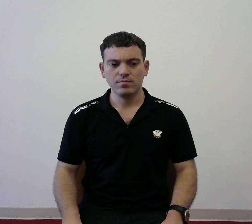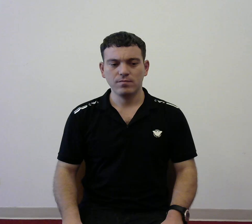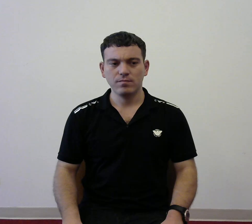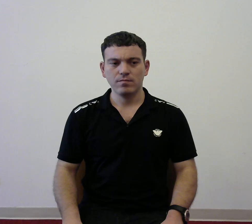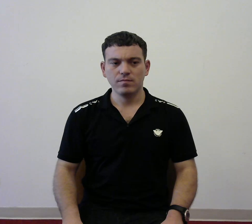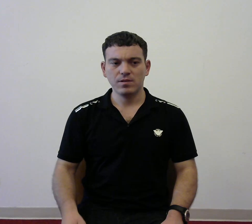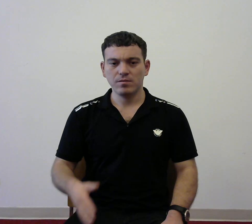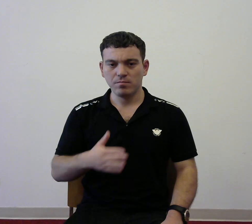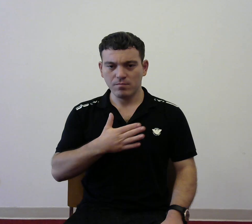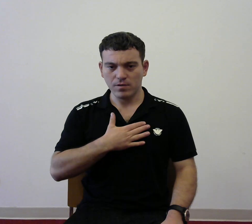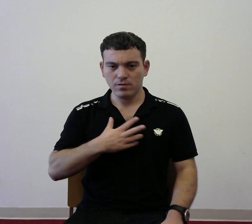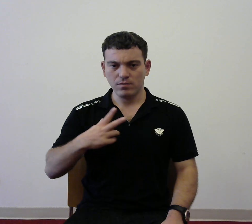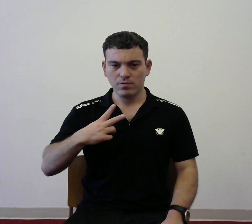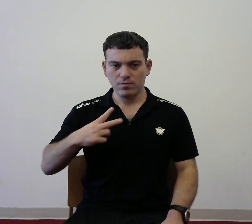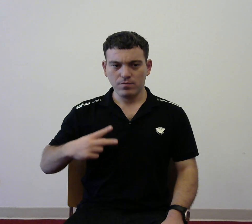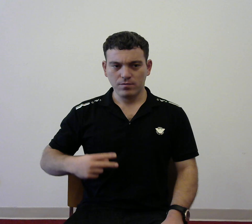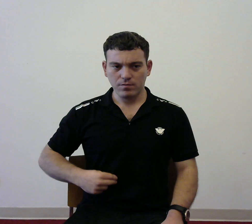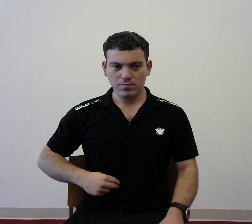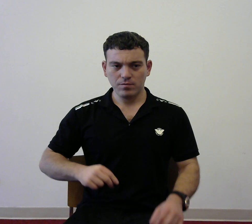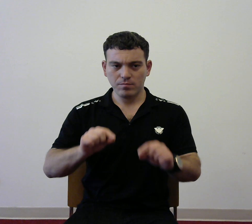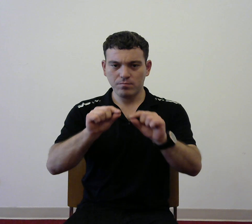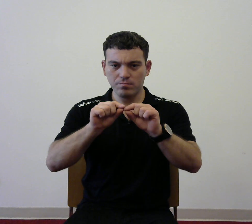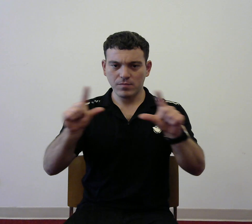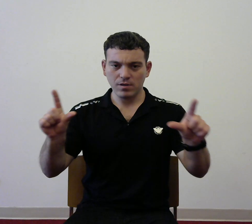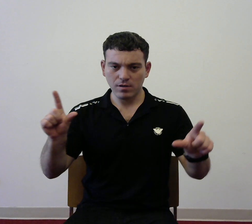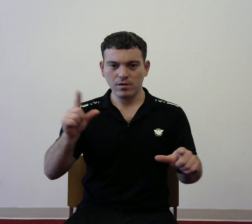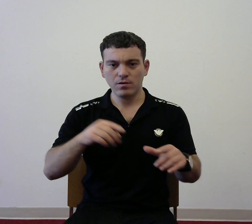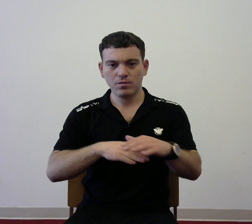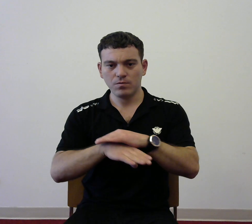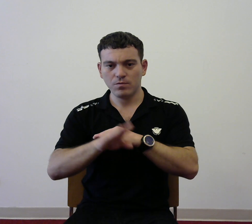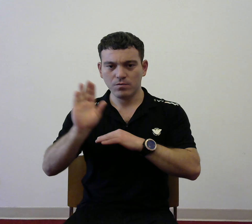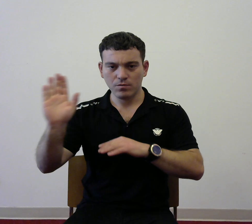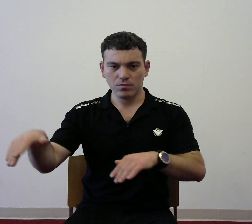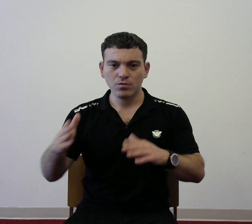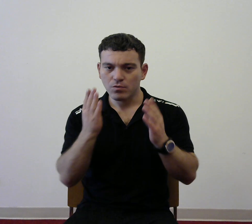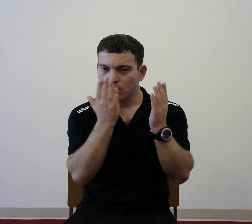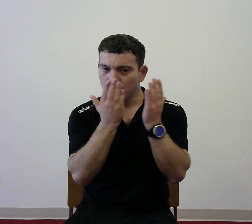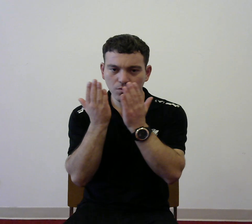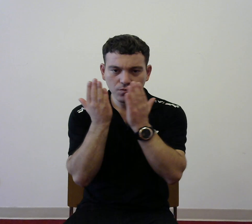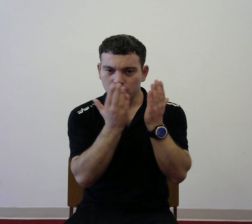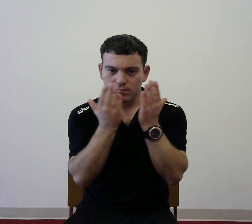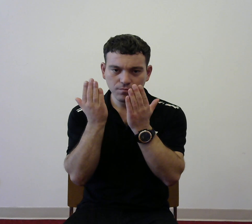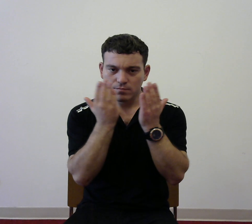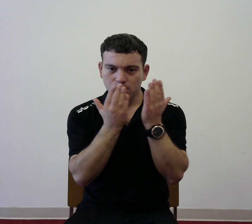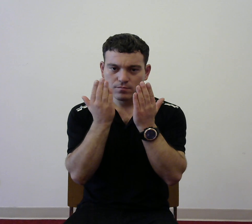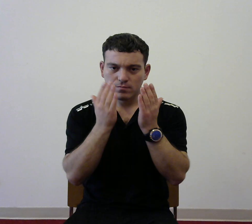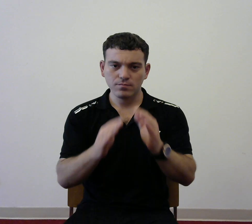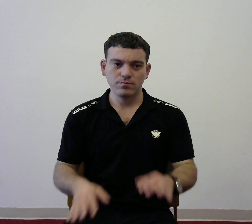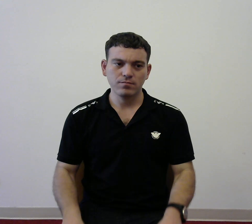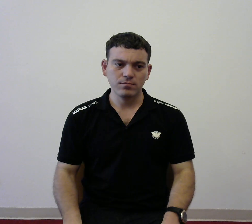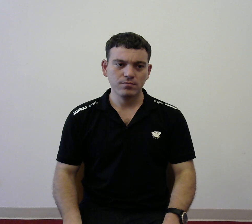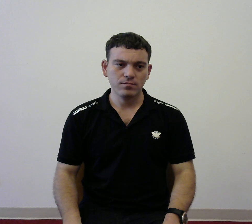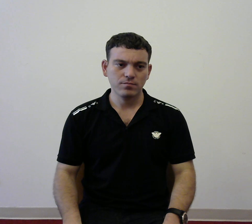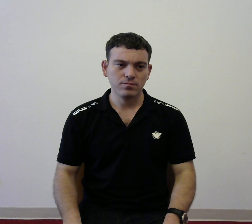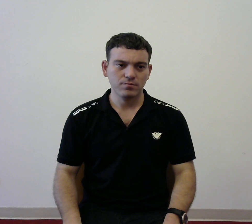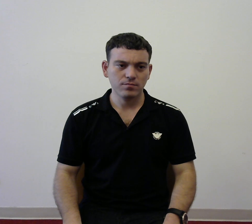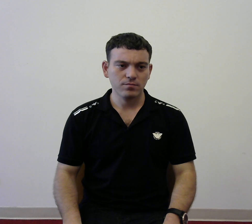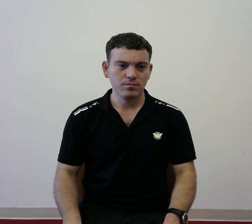Mənim qızım məktəbə gedir, oxuyur